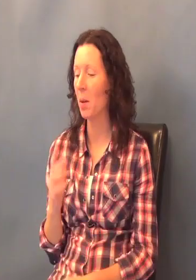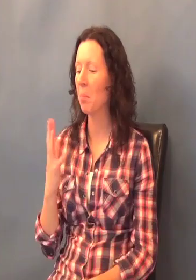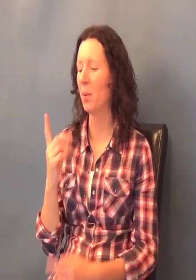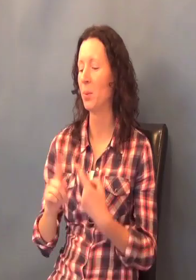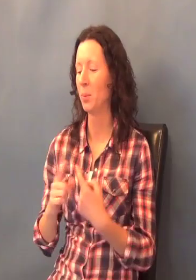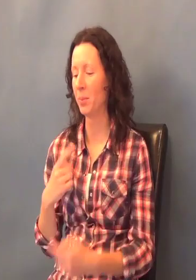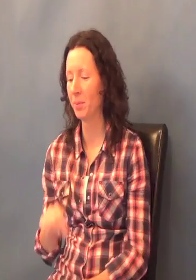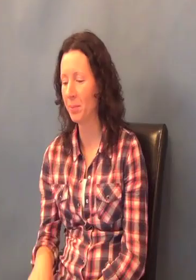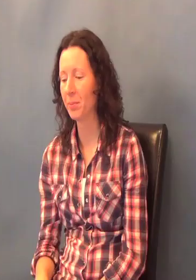Piąty numer. Aha.